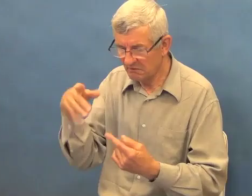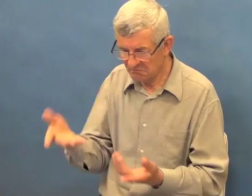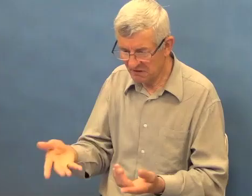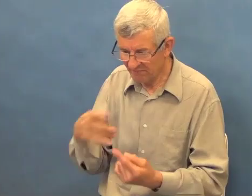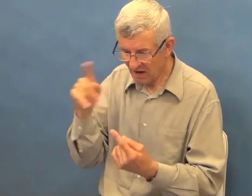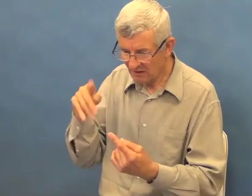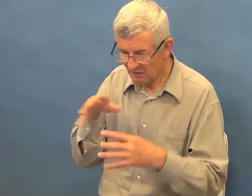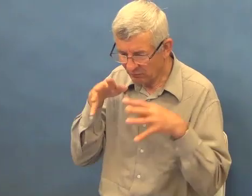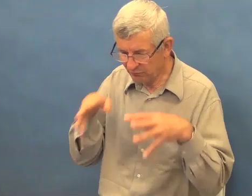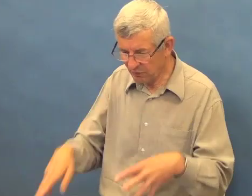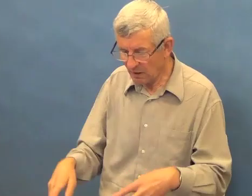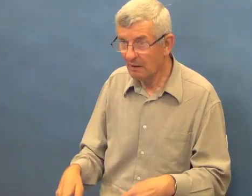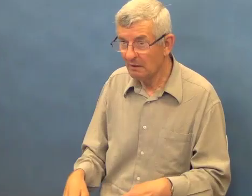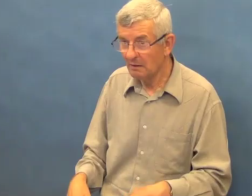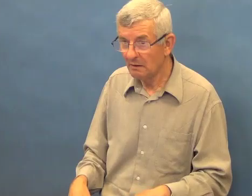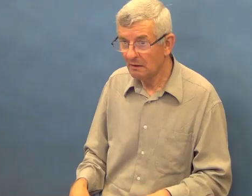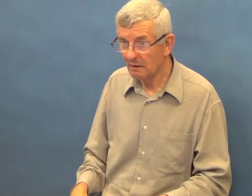To wiatrak zalewa trucizną.